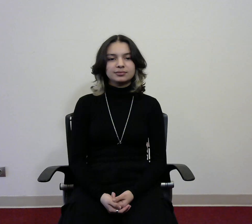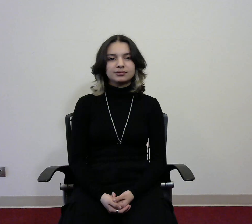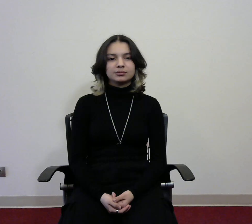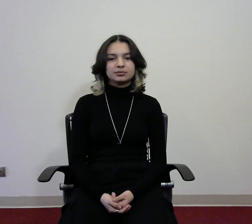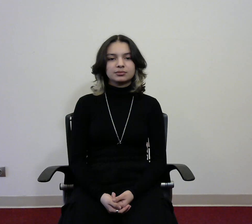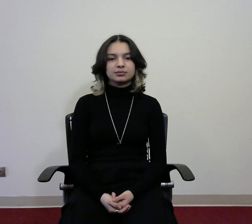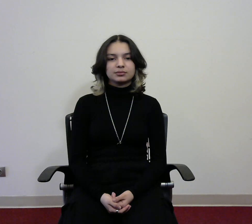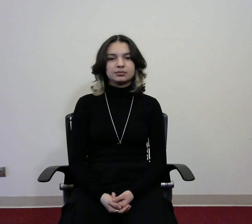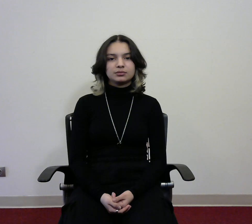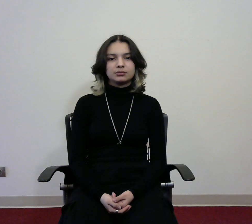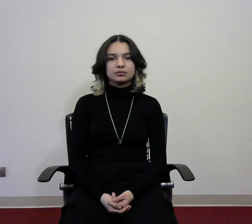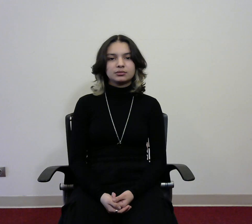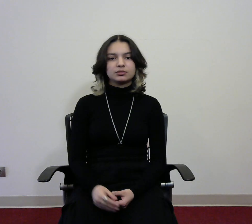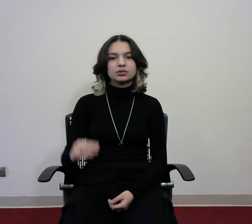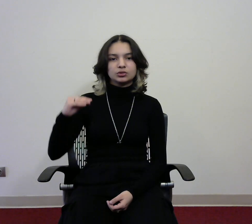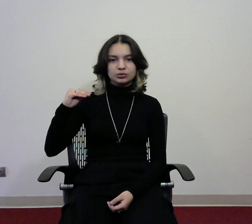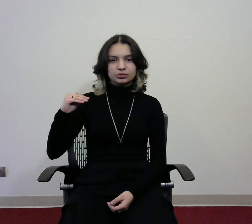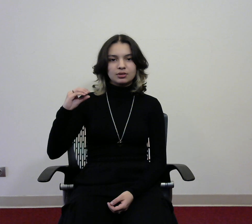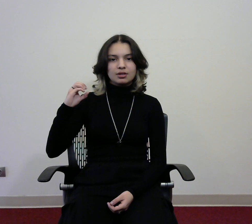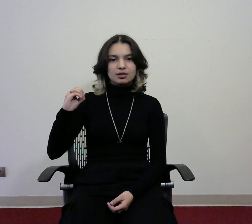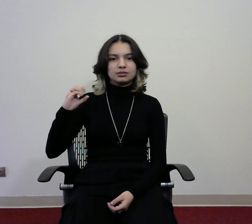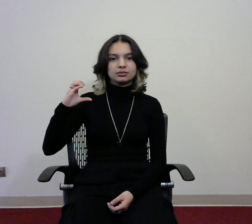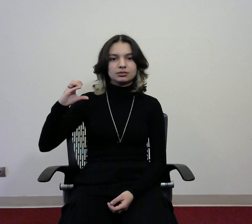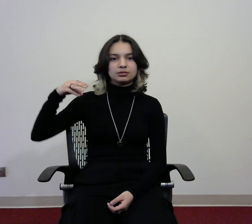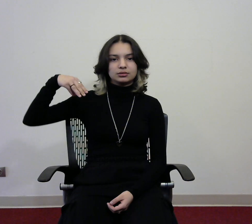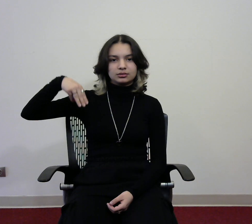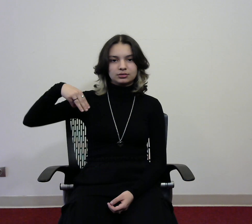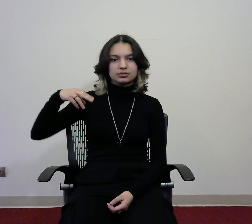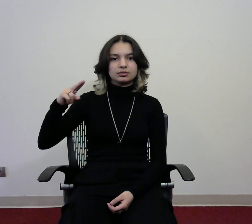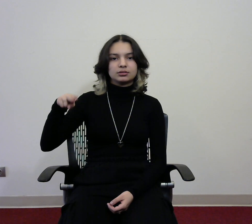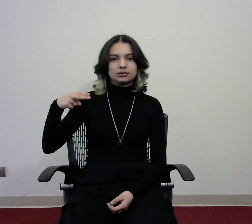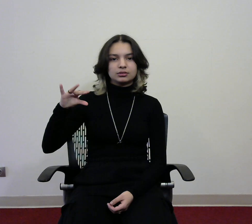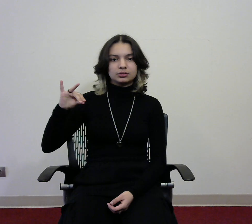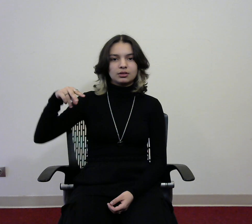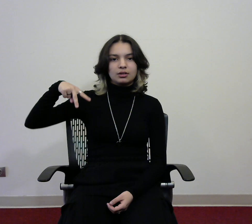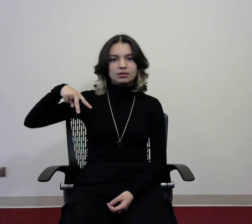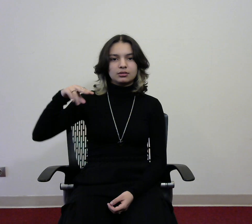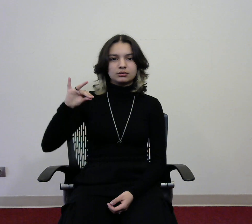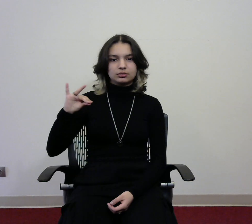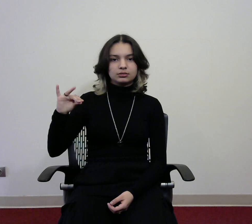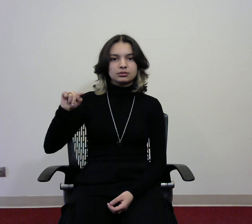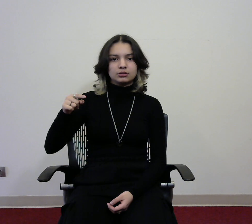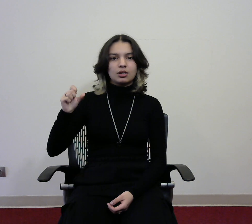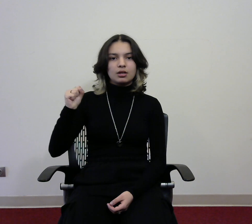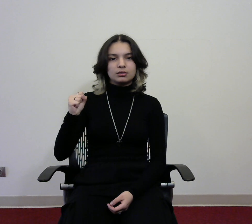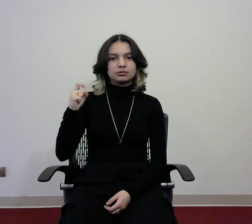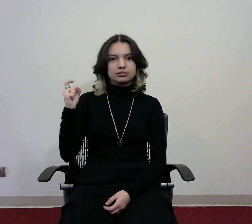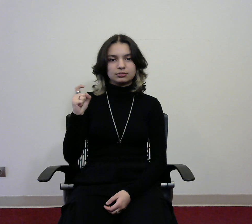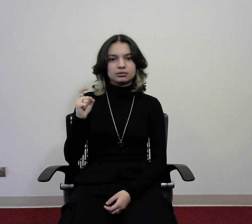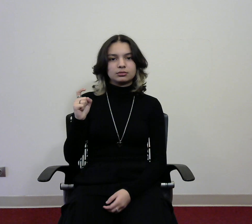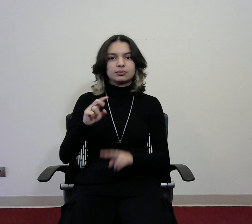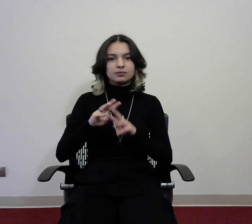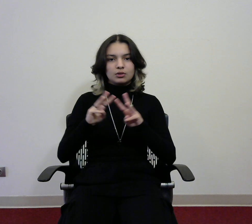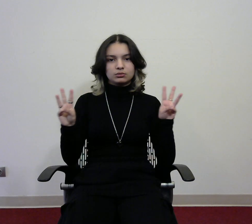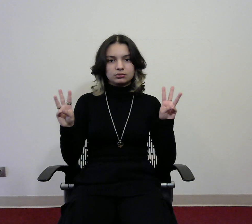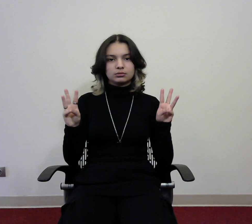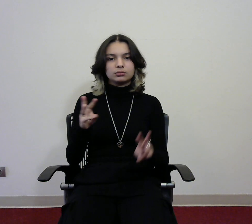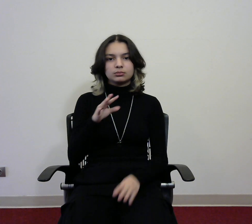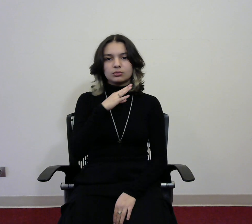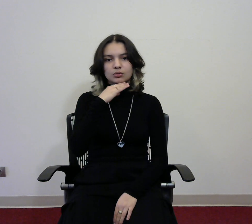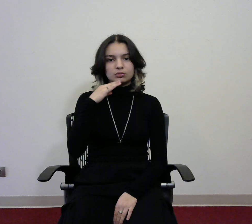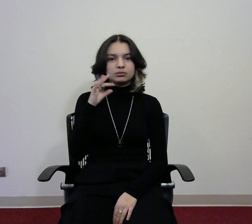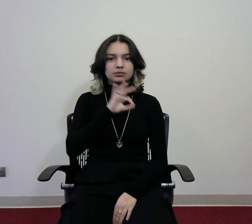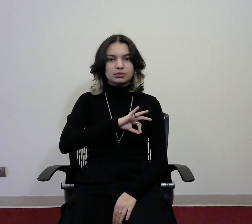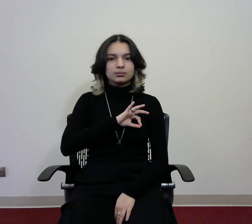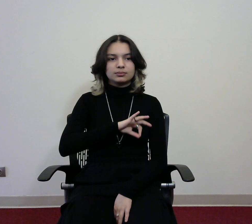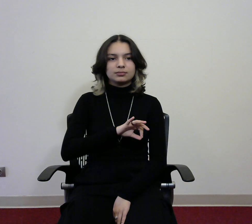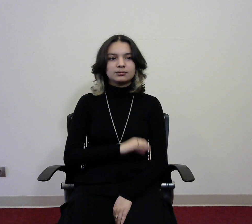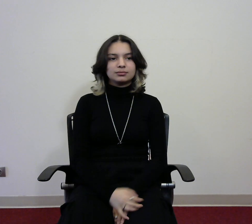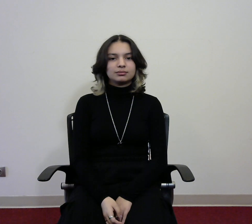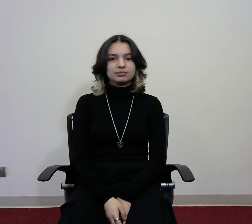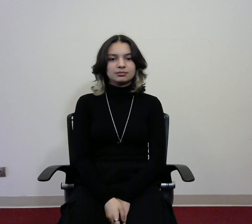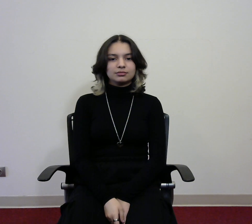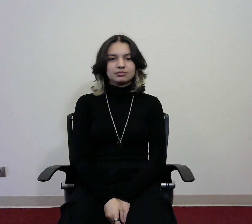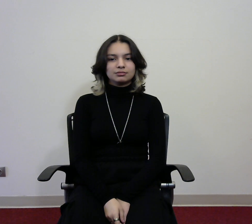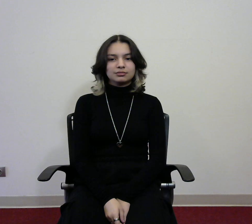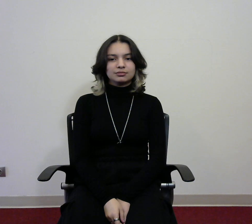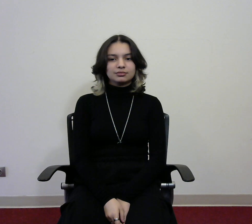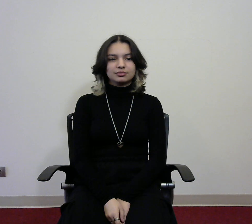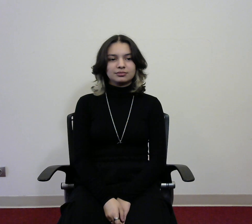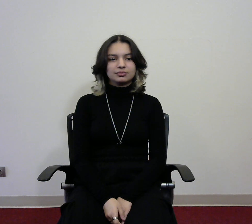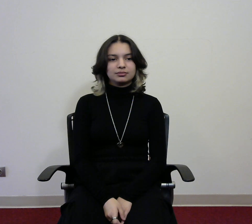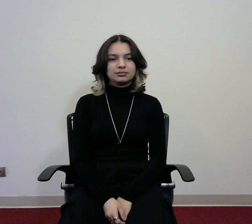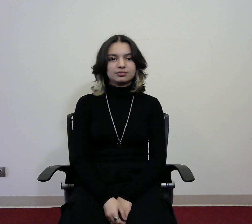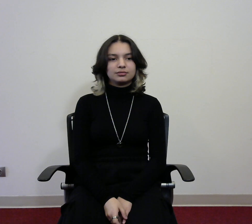Jestdili.az saytı çox faydalıdır